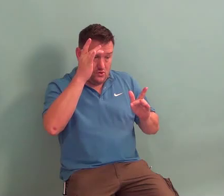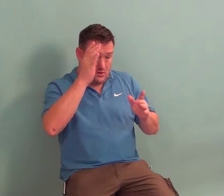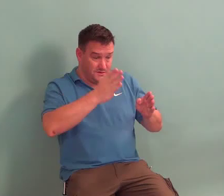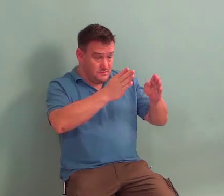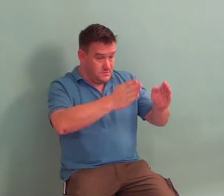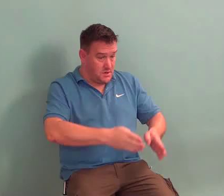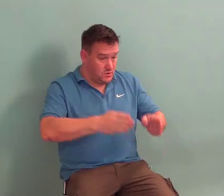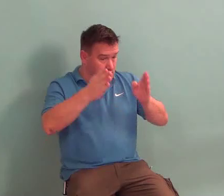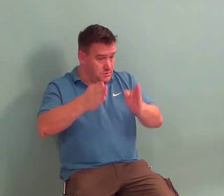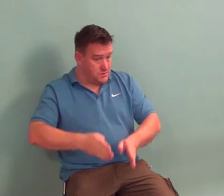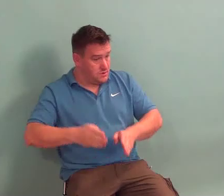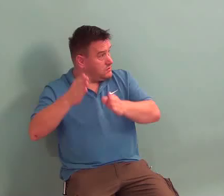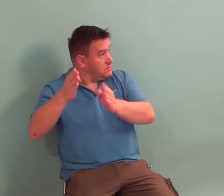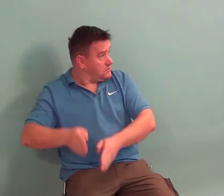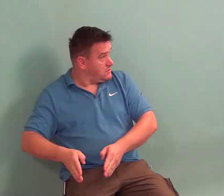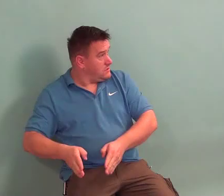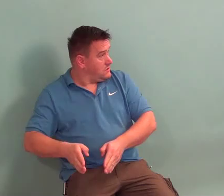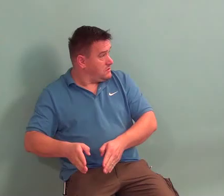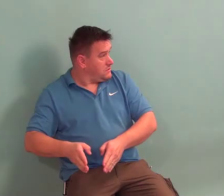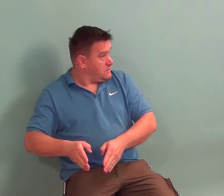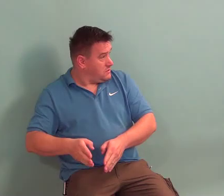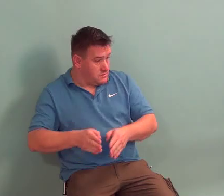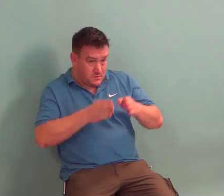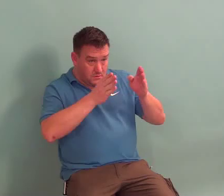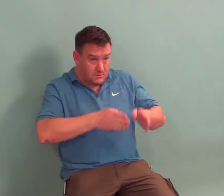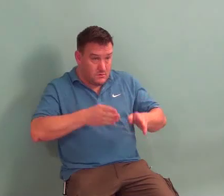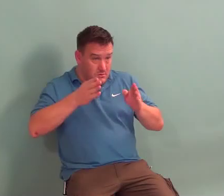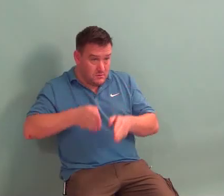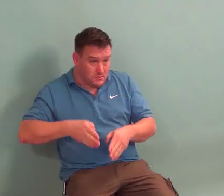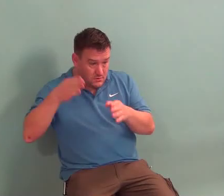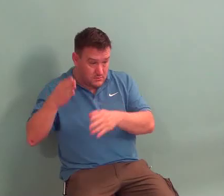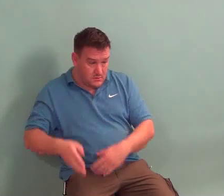Każdy obrazek ma swoją parę pod spodem.